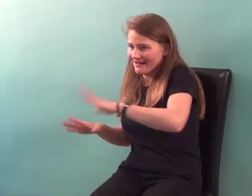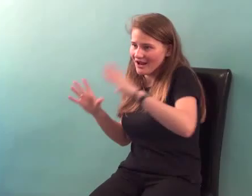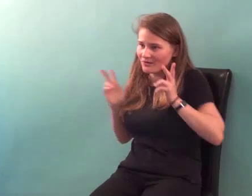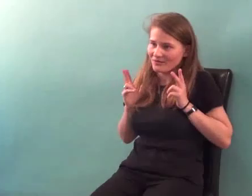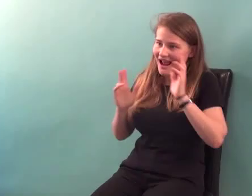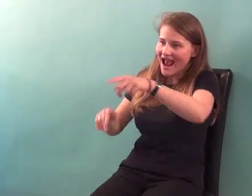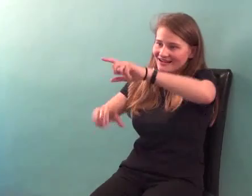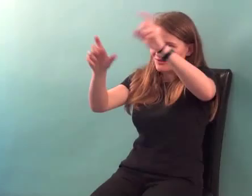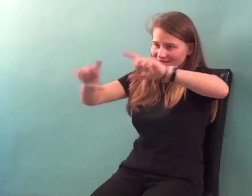A ty to masz cały czas.